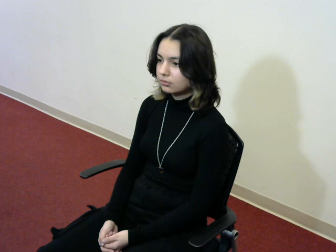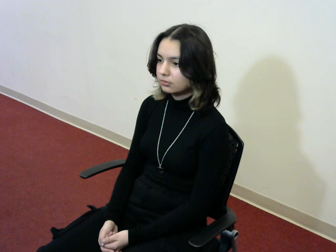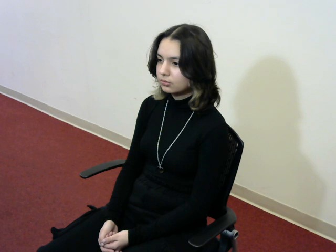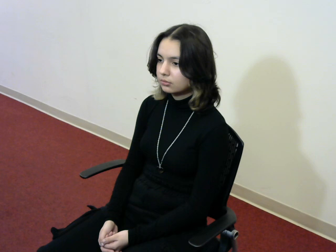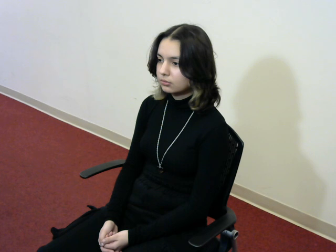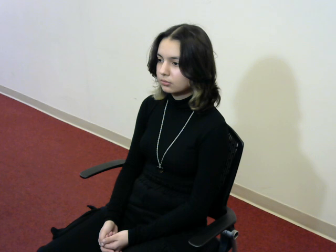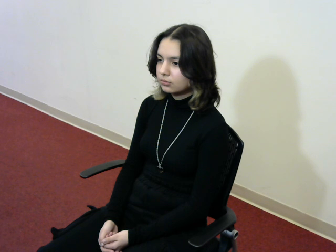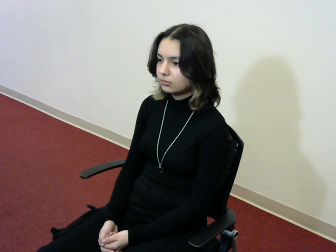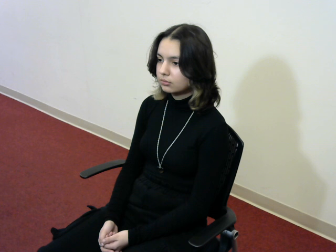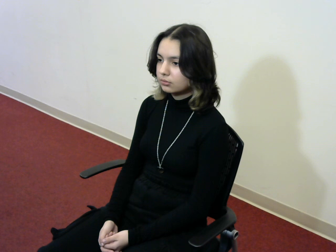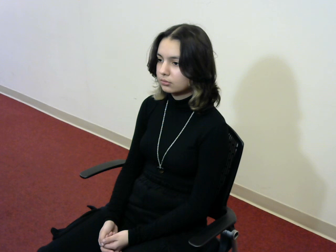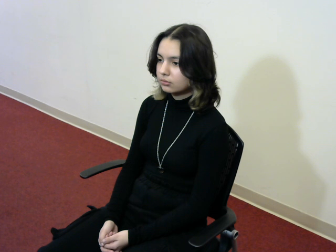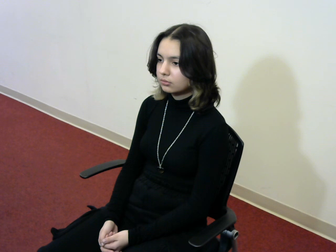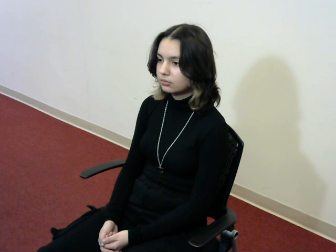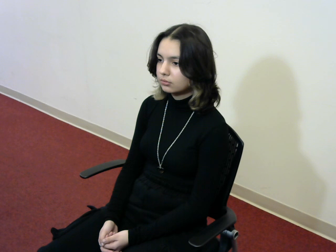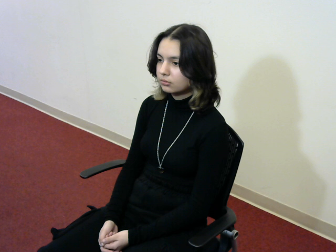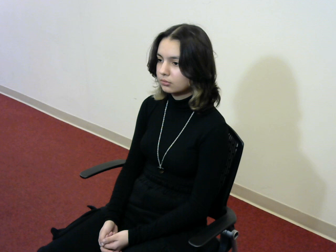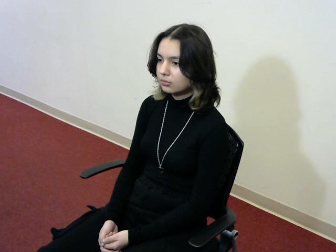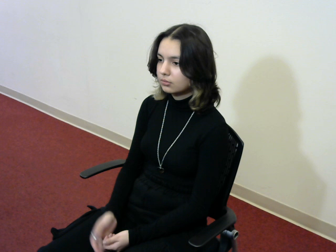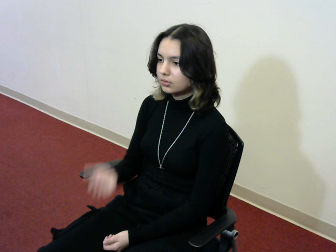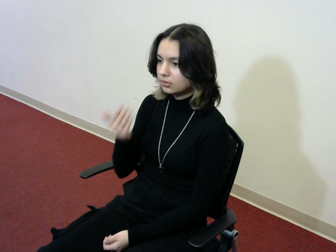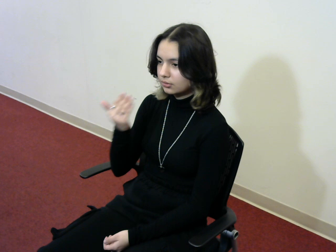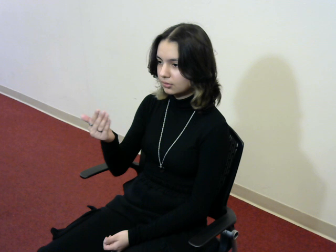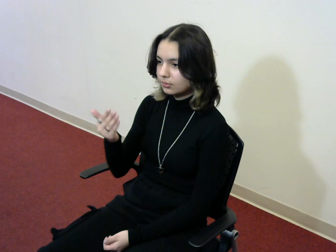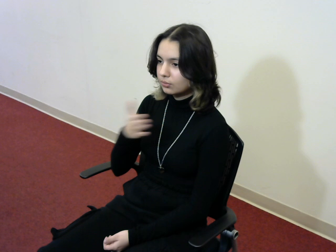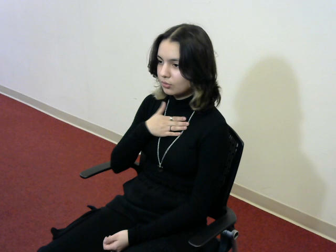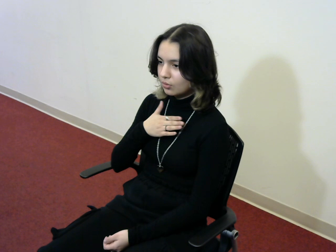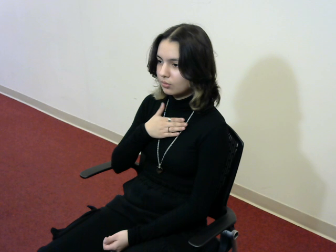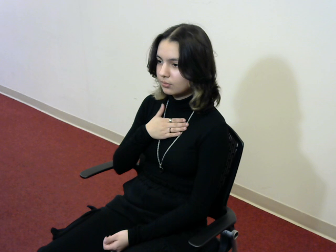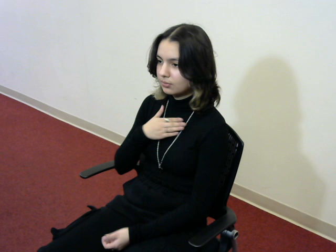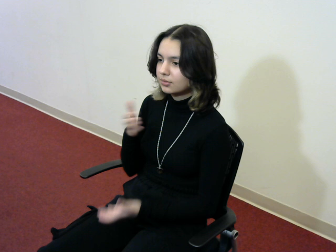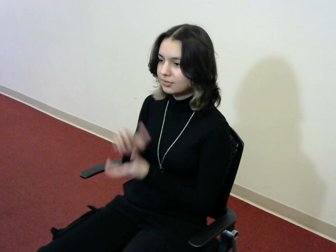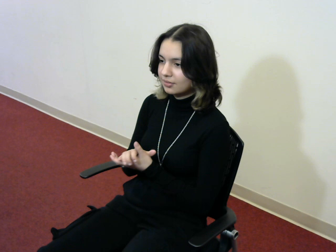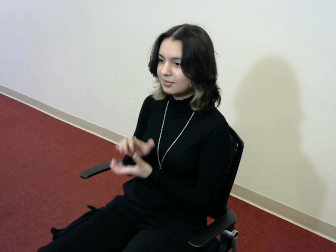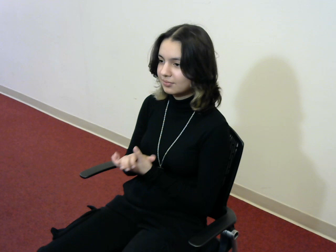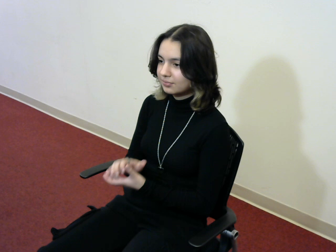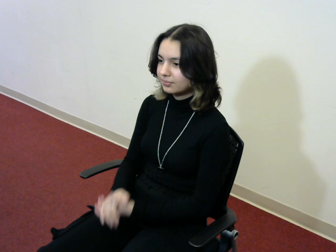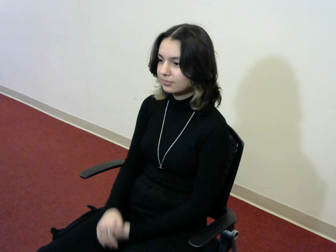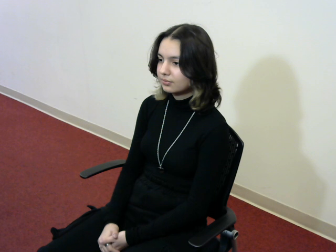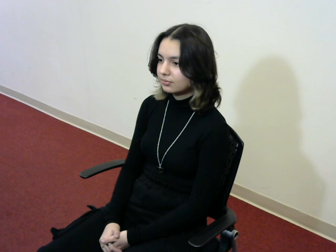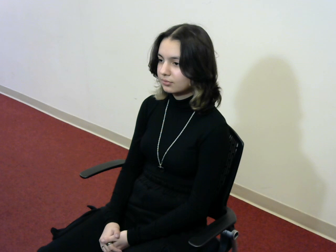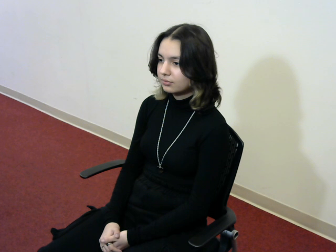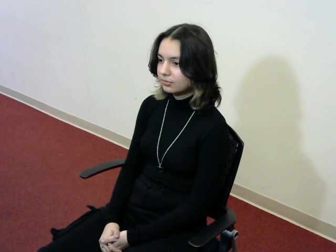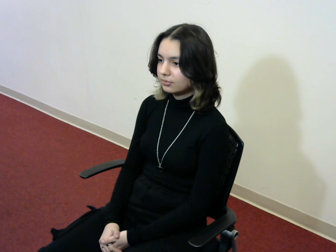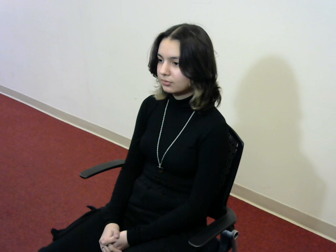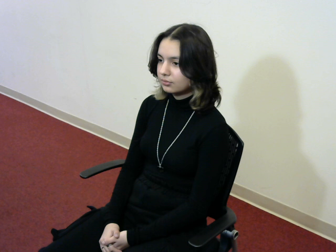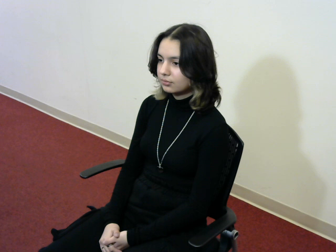Siz mənə tanış gəlirsiniz